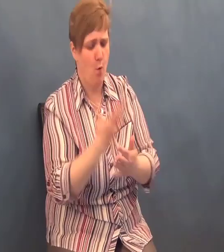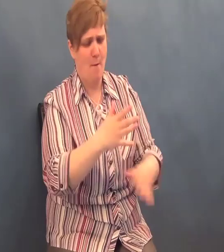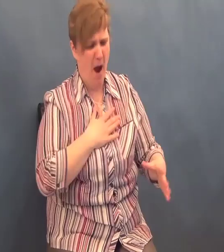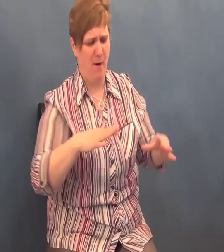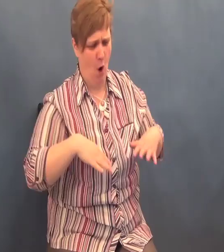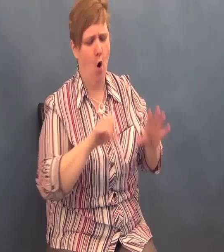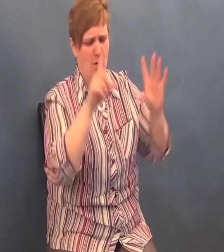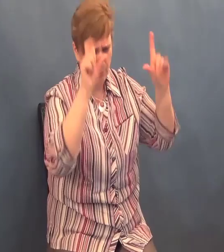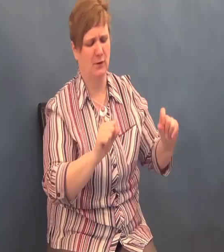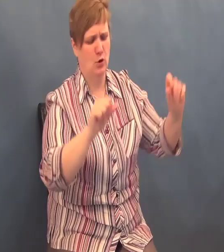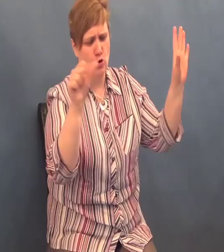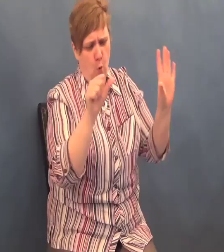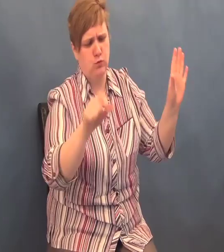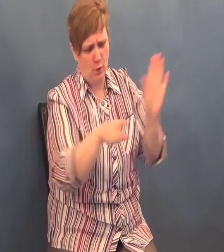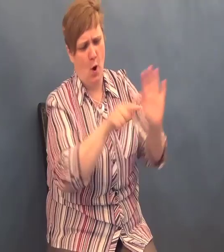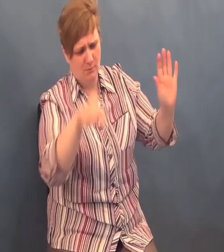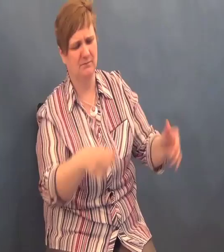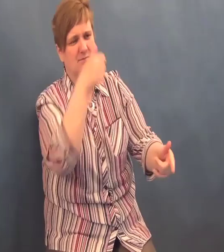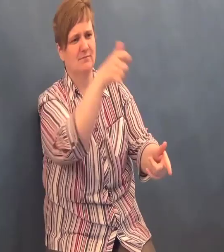Mam wolne już od szóstej do końca, ale ty nie możesz.